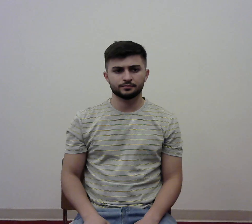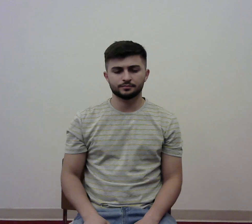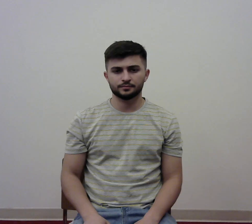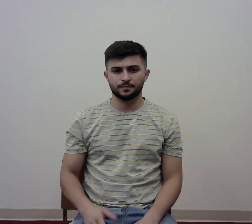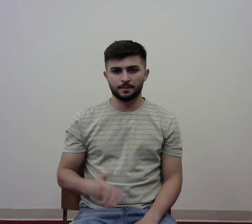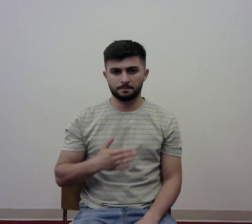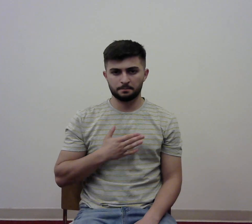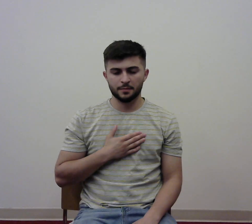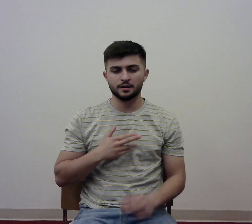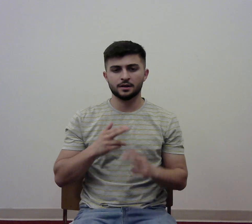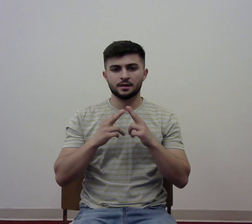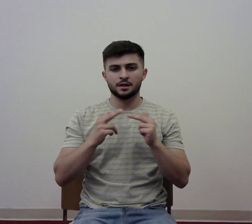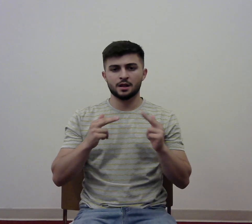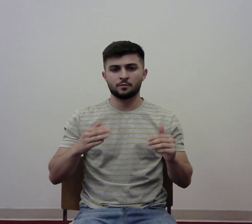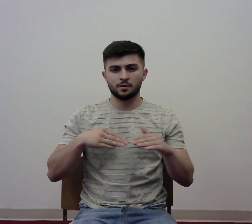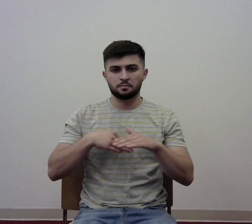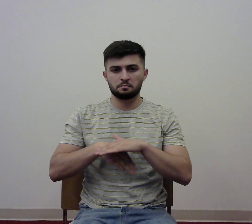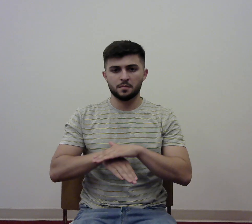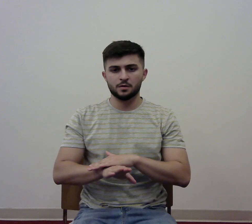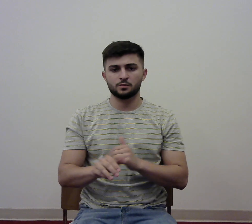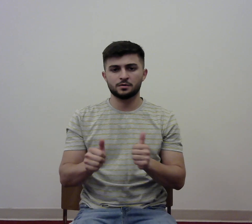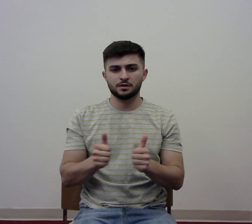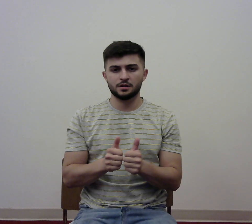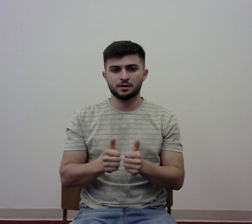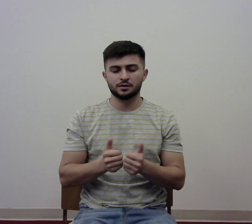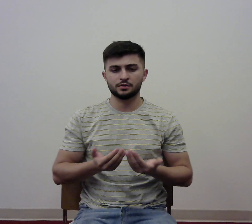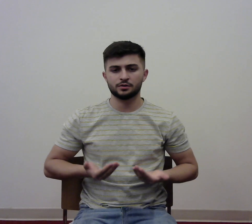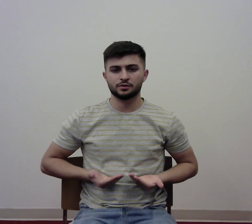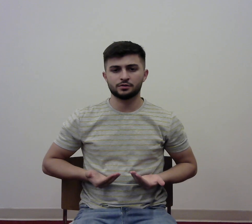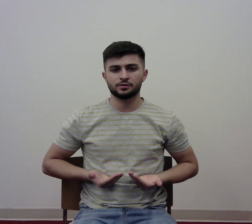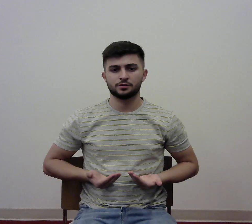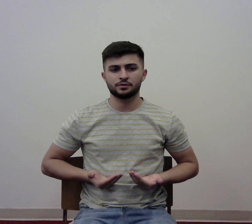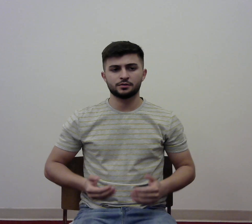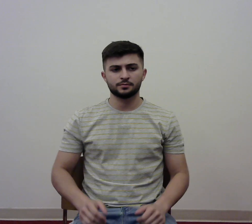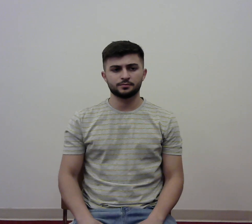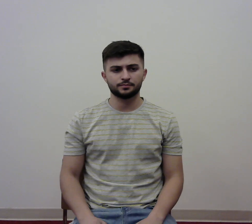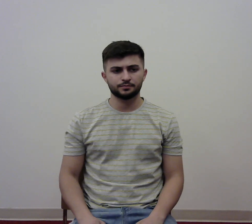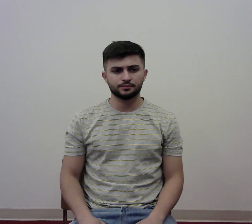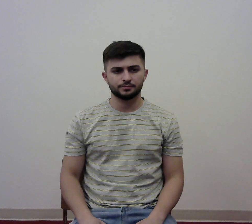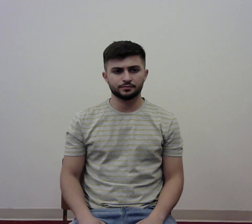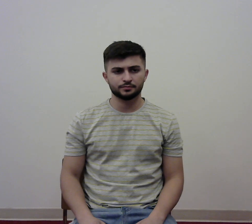Mən Nərimanov metrosunun yanında yaşayıram